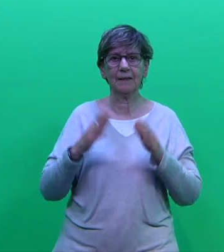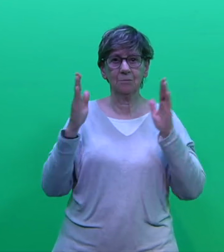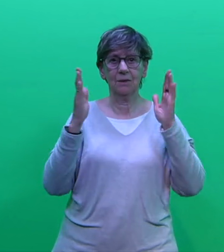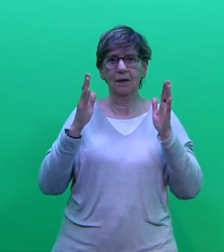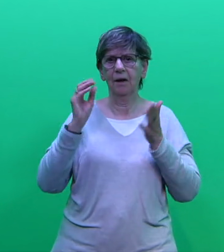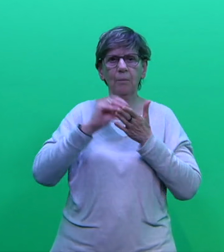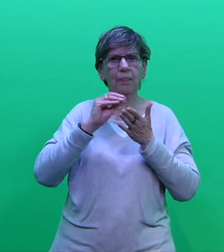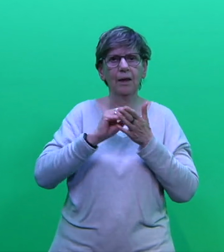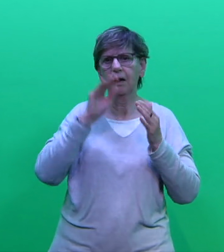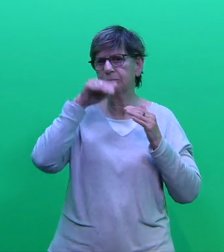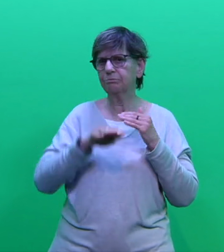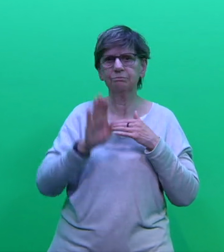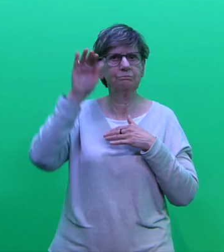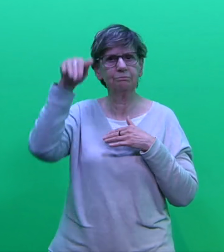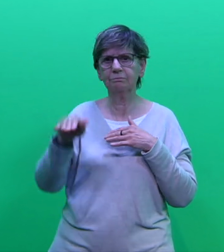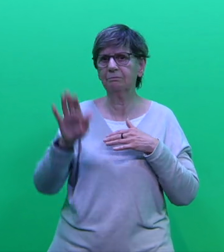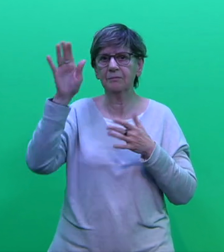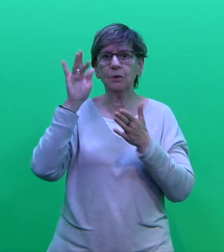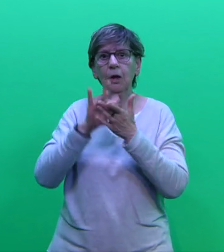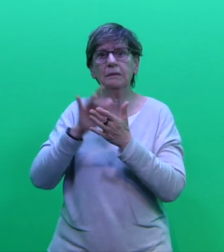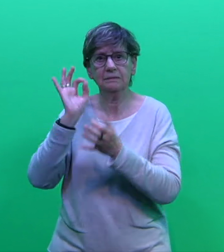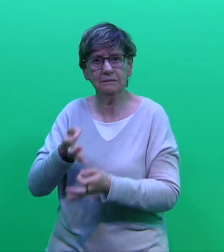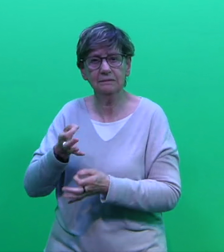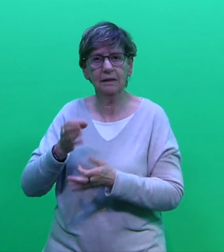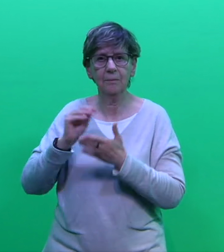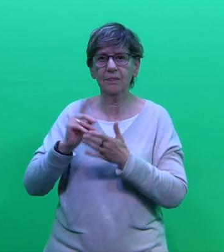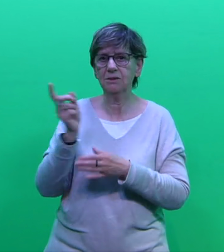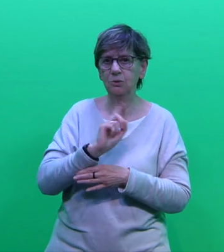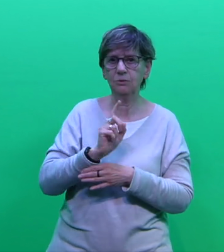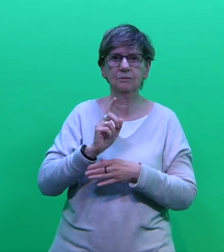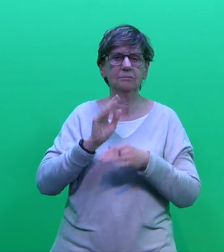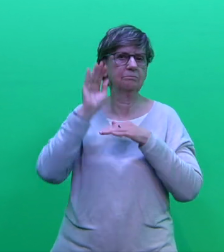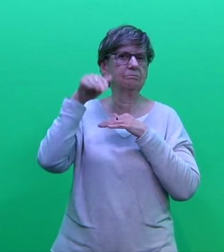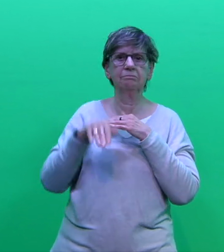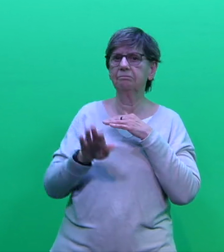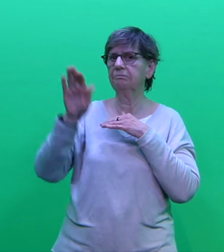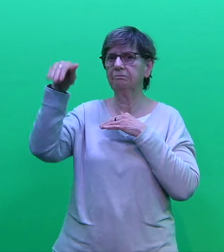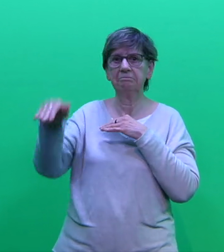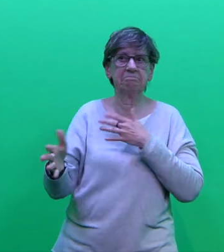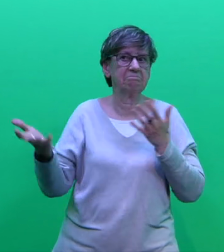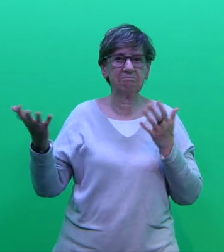L'època quan em passa és variable, de vegades sí i de vegades no, és molt variable, no ho sé.